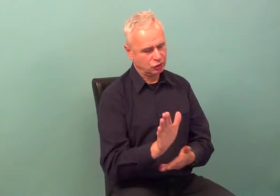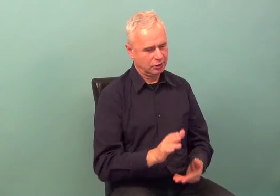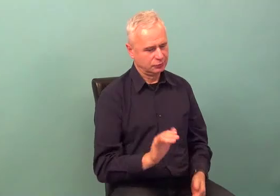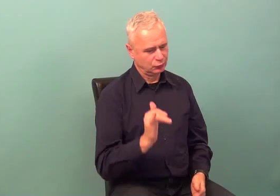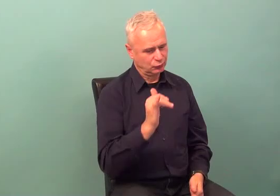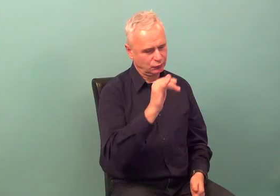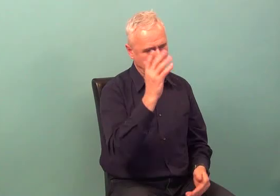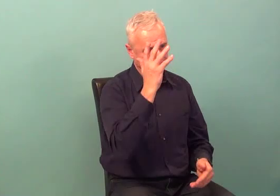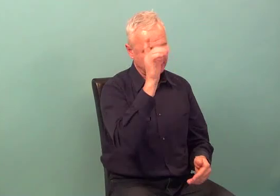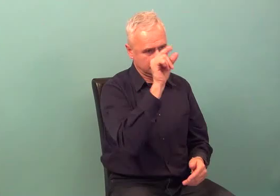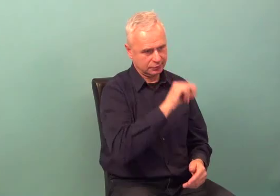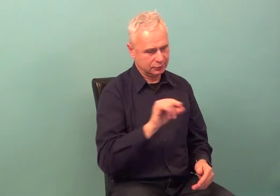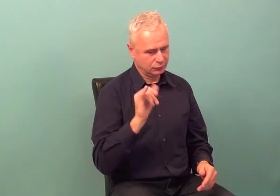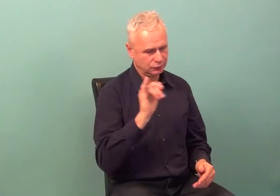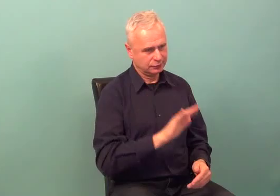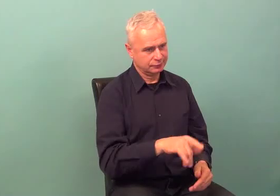Czarny trójkąt, a w środku jest żółty.